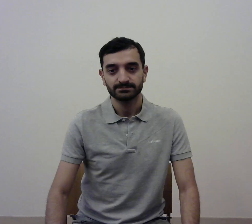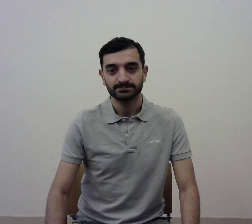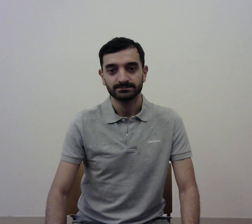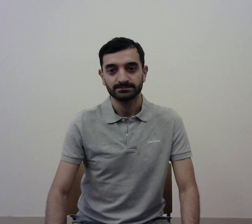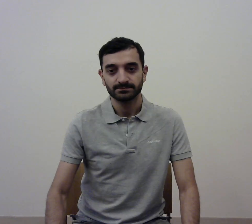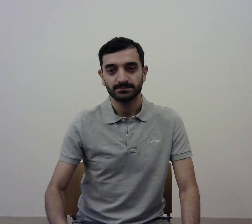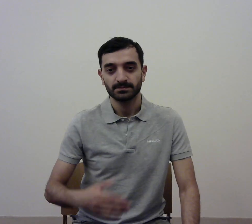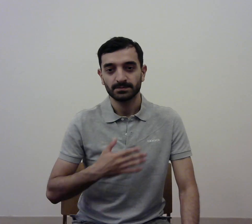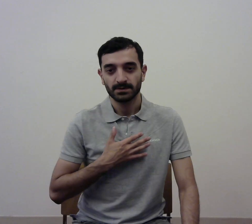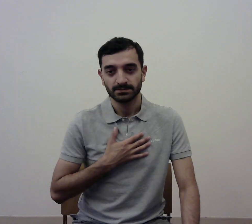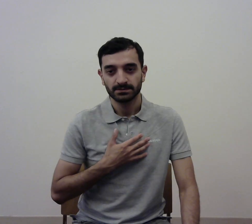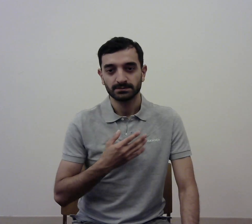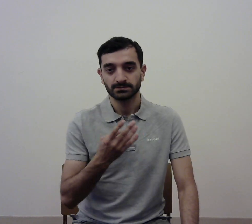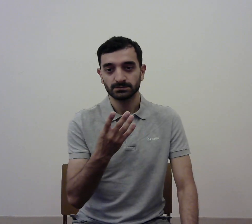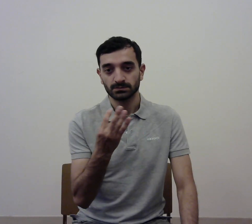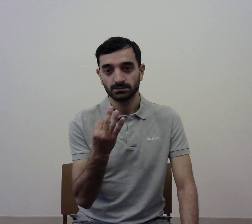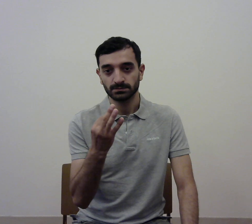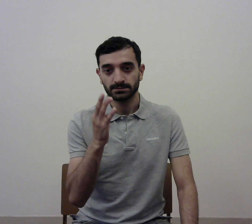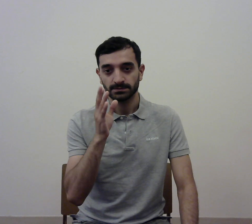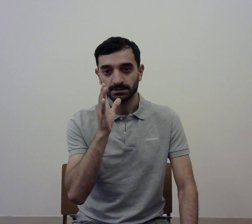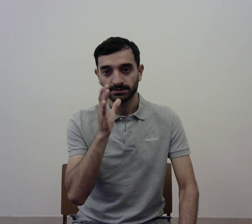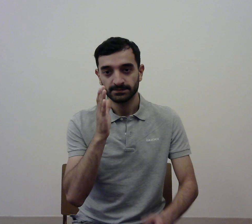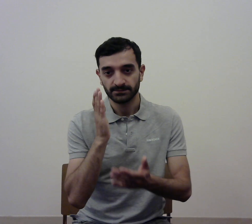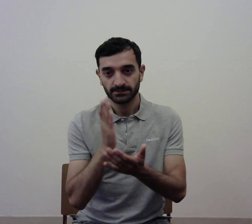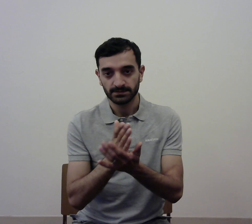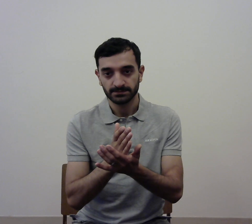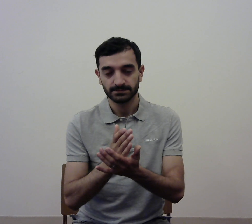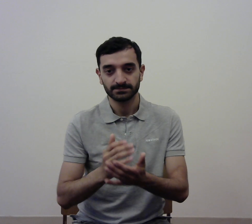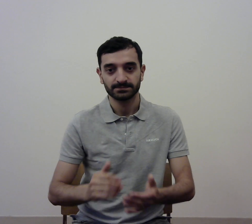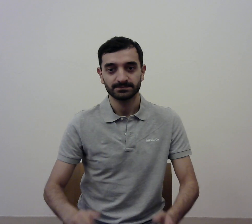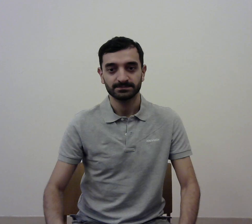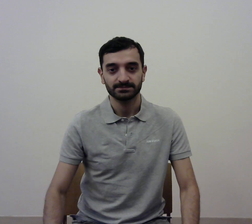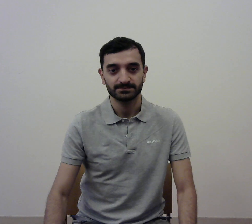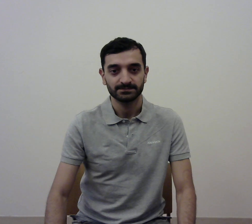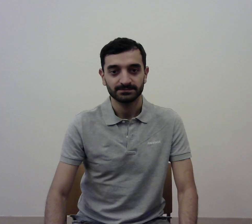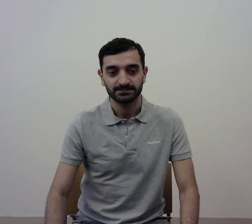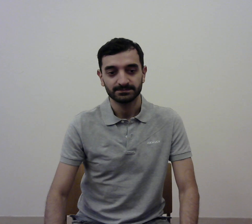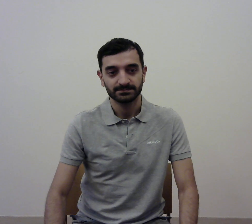Mənim 43 yaşım var